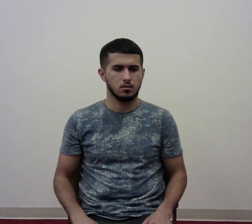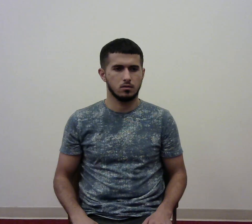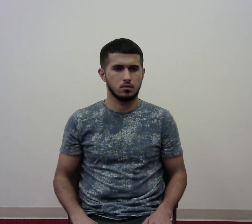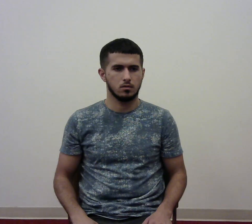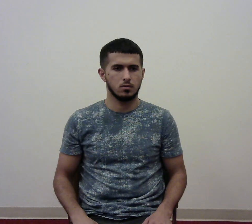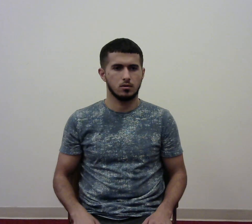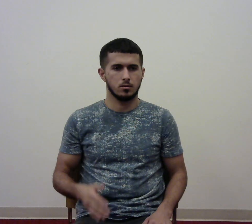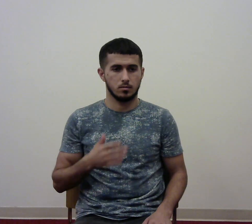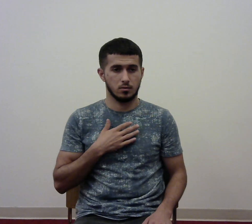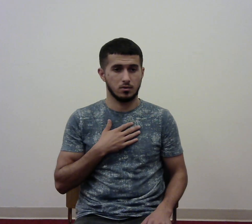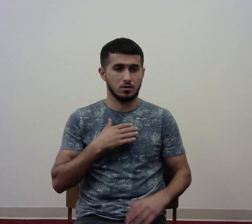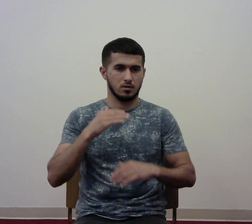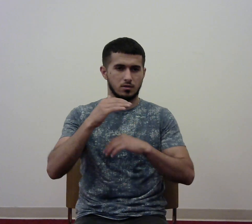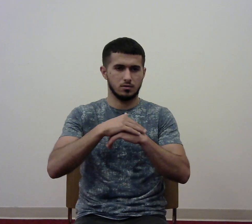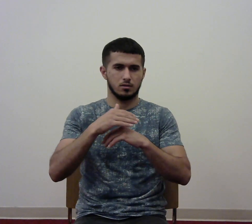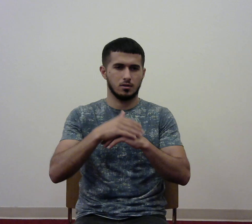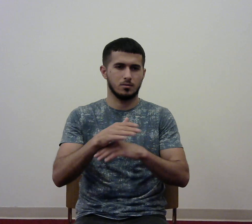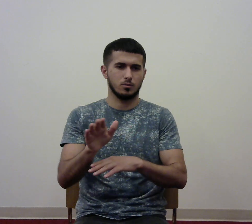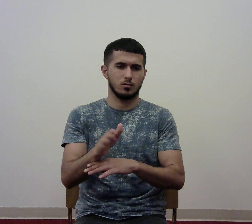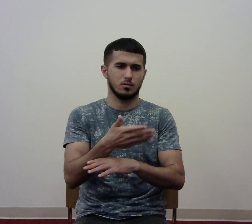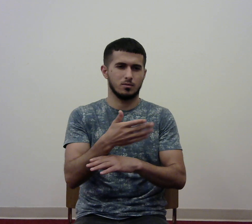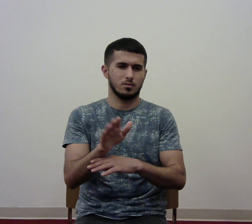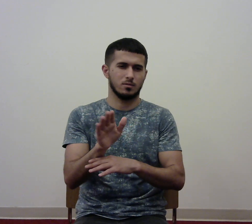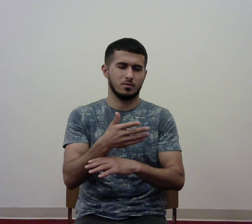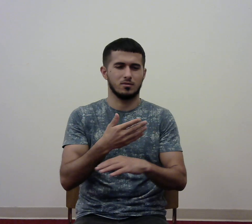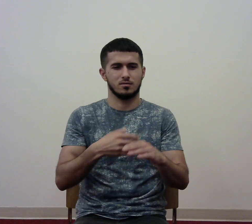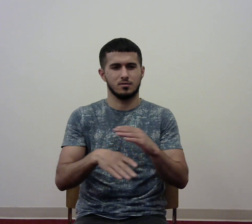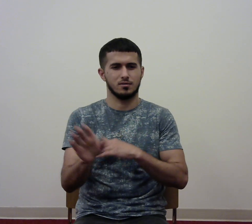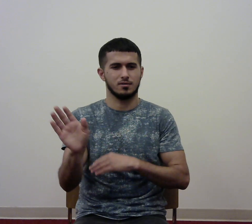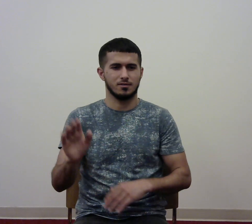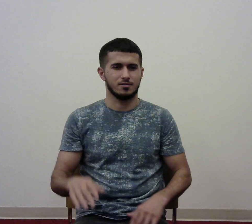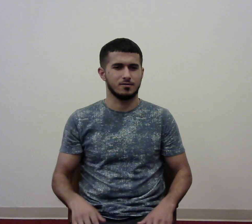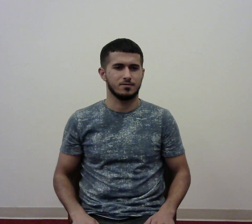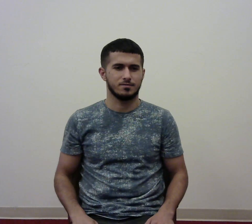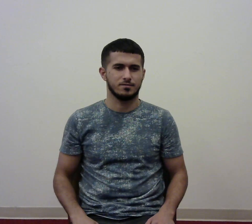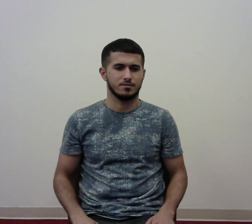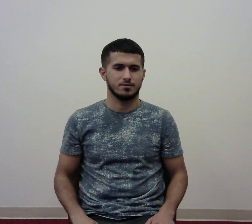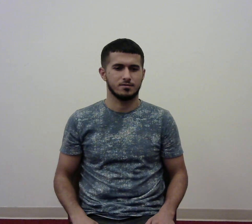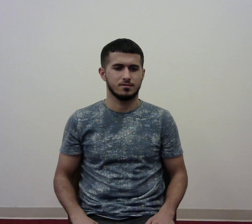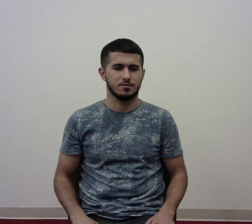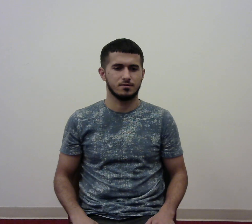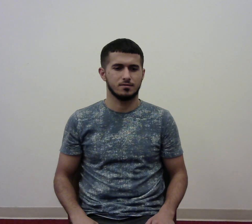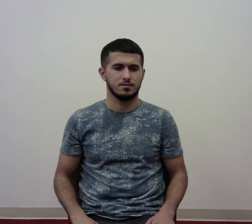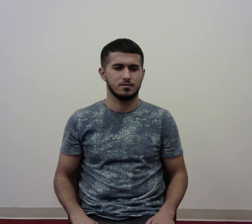Mən axşamlar gəzməyə çıxıram